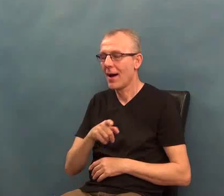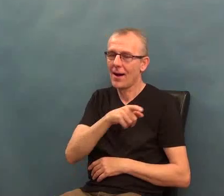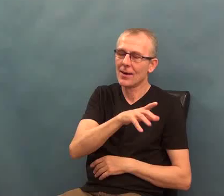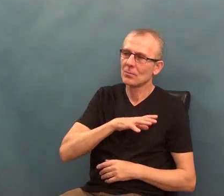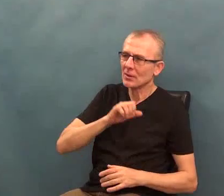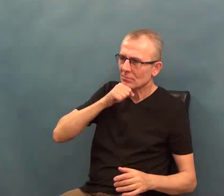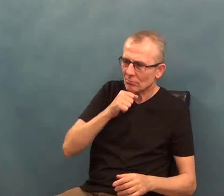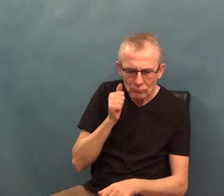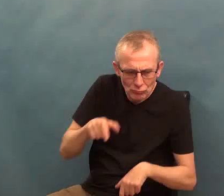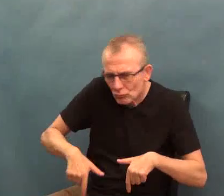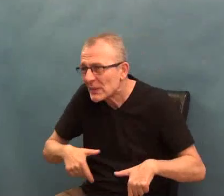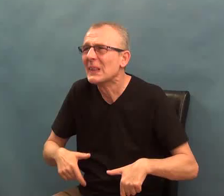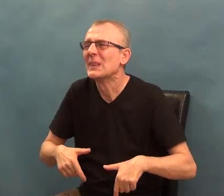Starsza pani przychodzi i widzi rozbitą szybę.